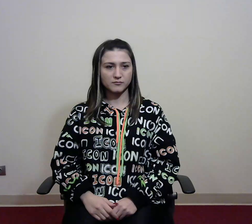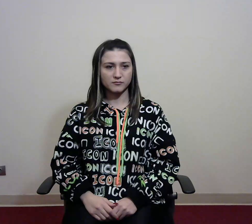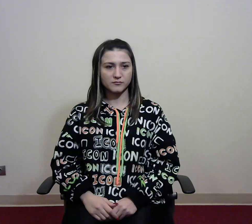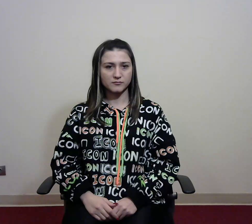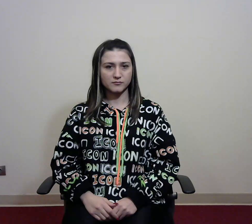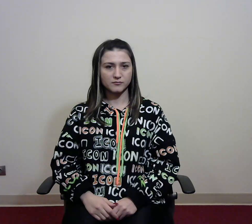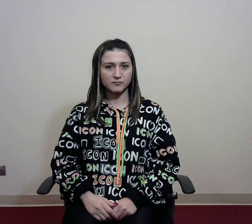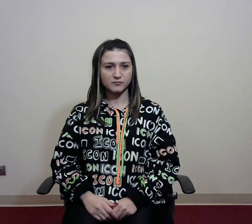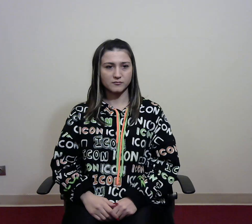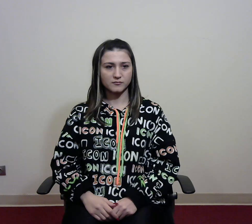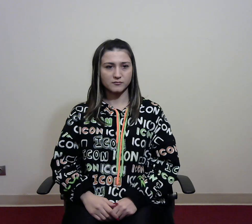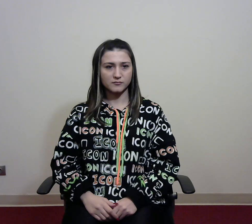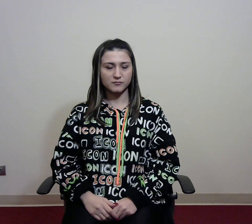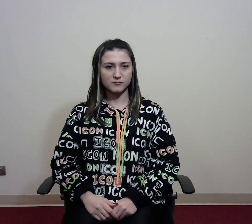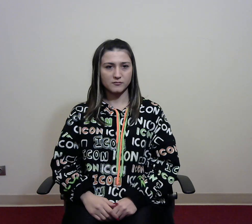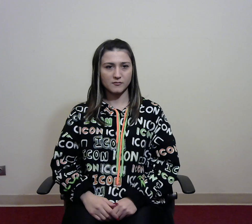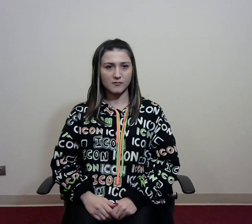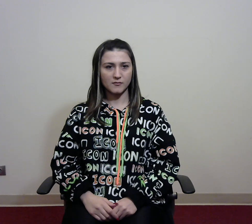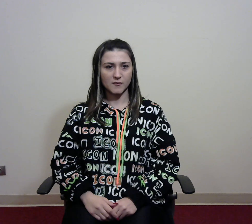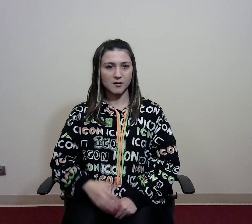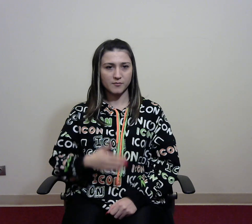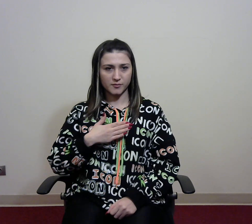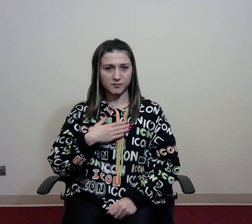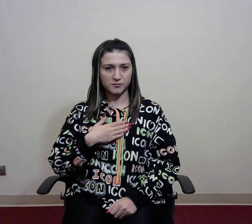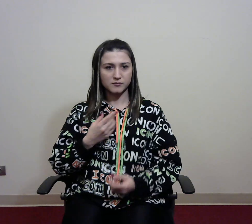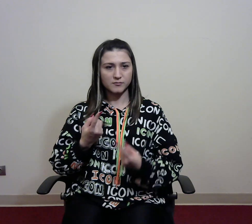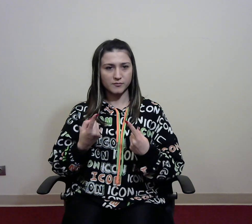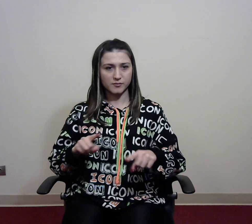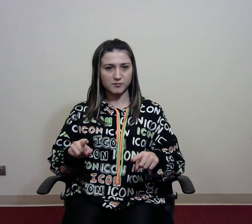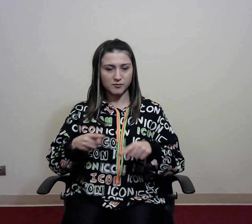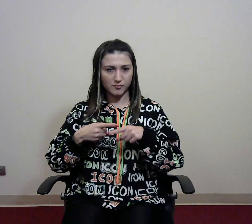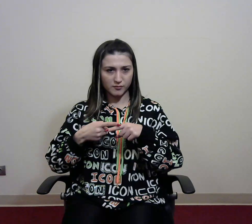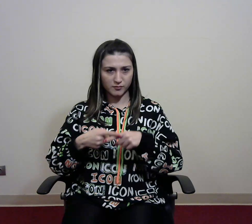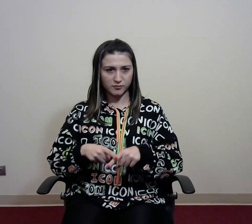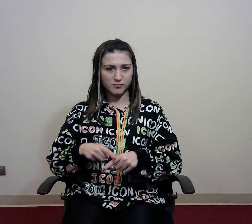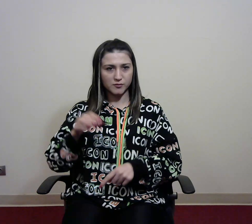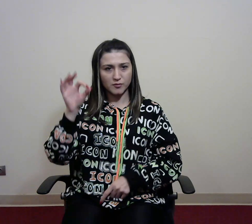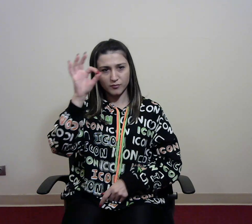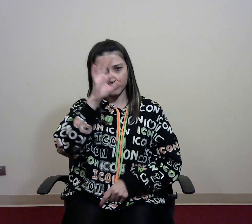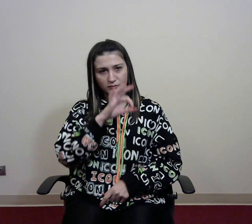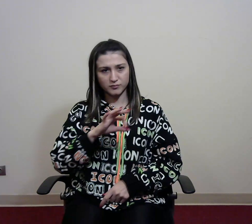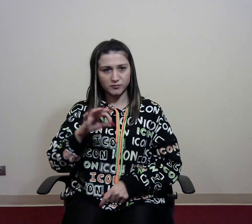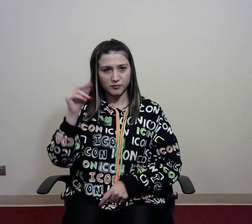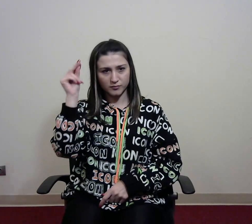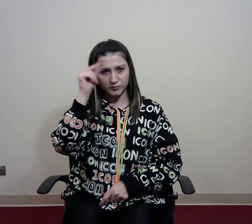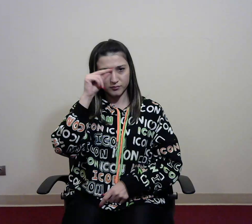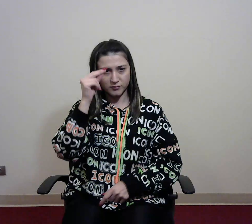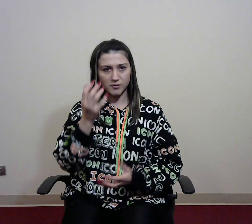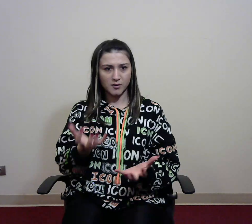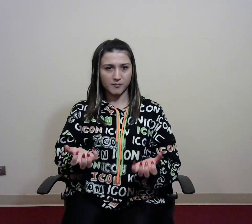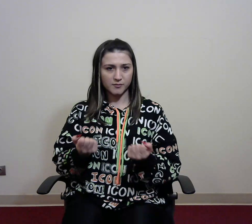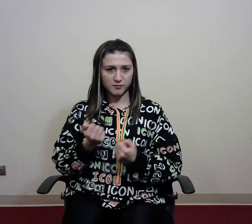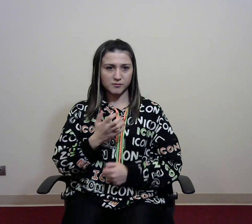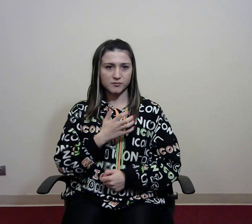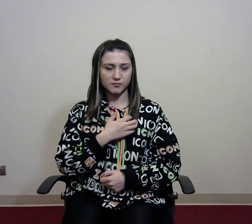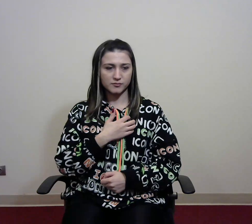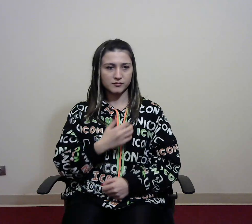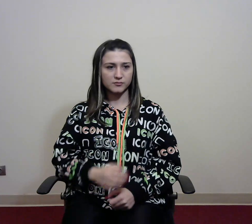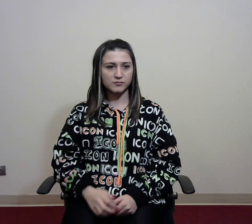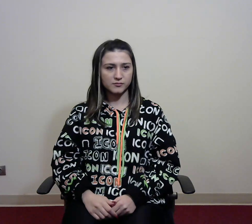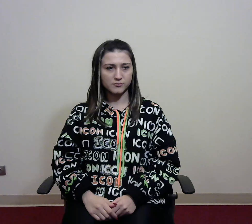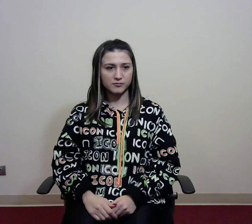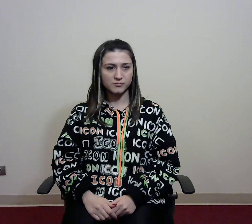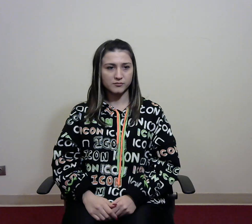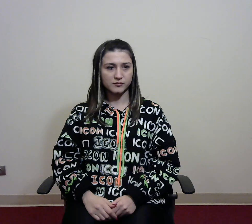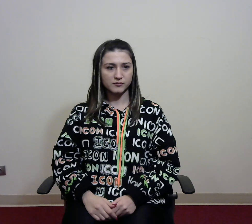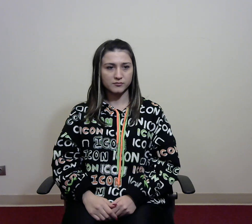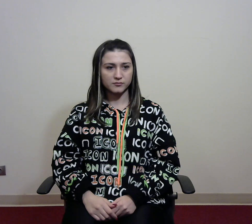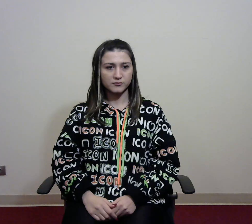Mən fərqli ixtisas üzrə təhsil almaq istəyirəm